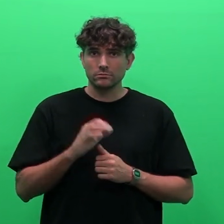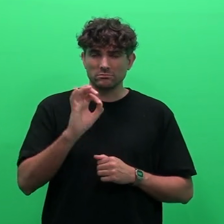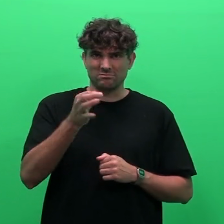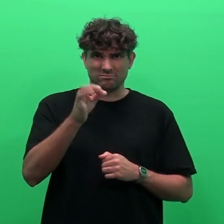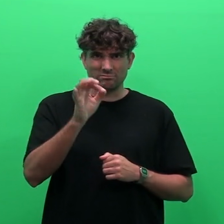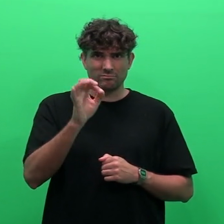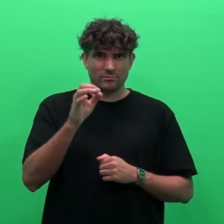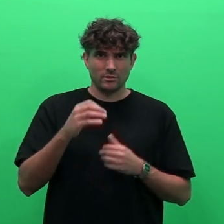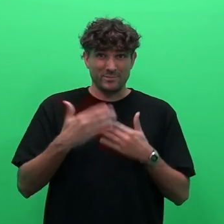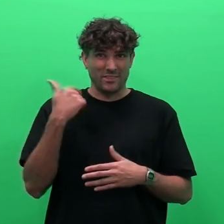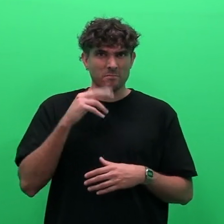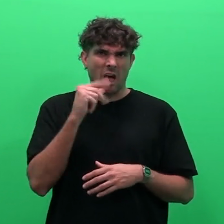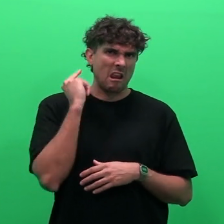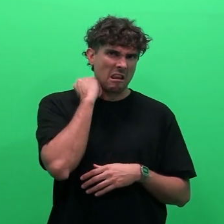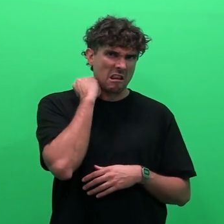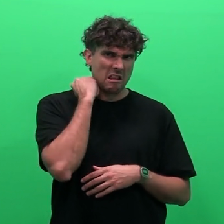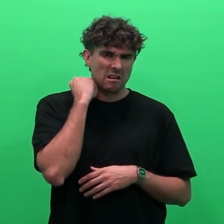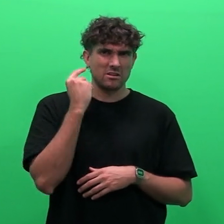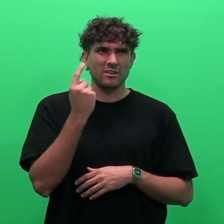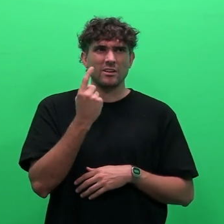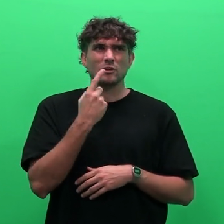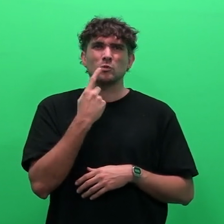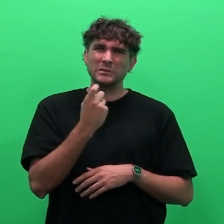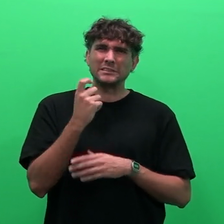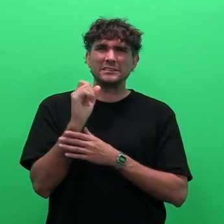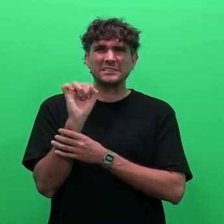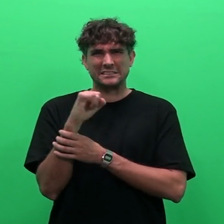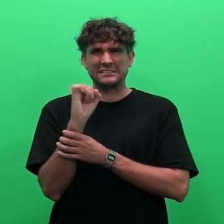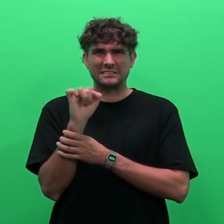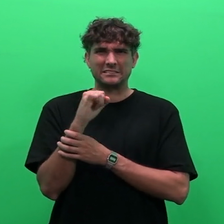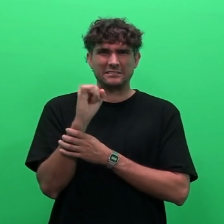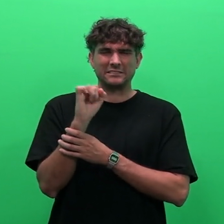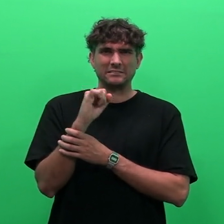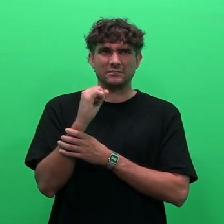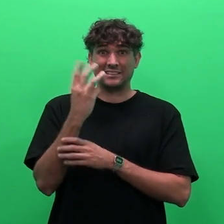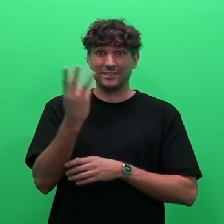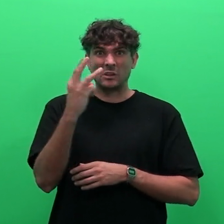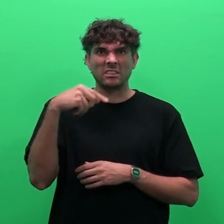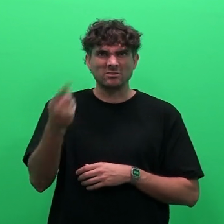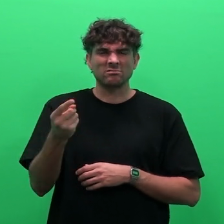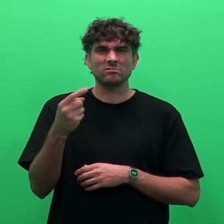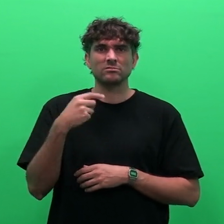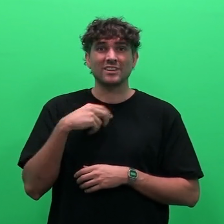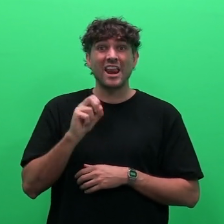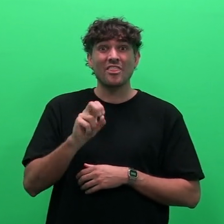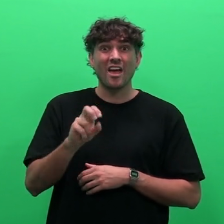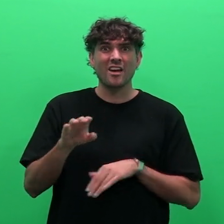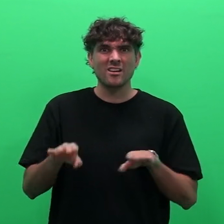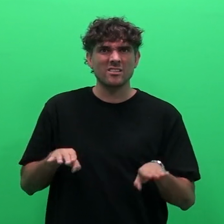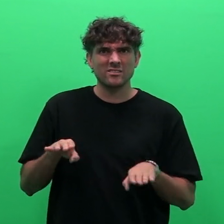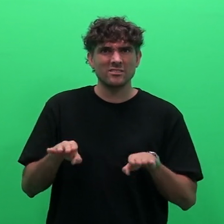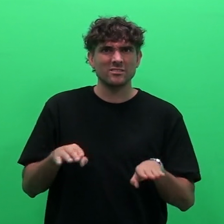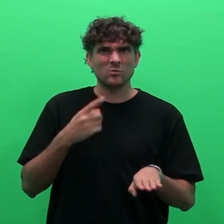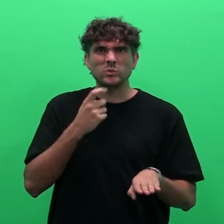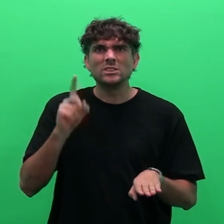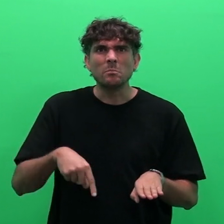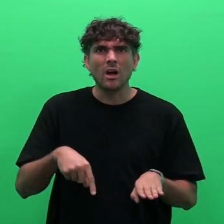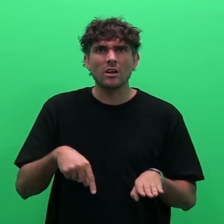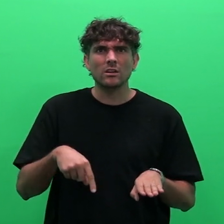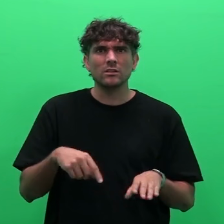Sí, em va començar a fer mal el clatell i em costava moure el cap. Tres hores després, vaig veure que també em costava caminar.